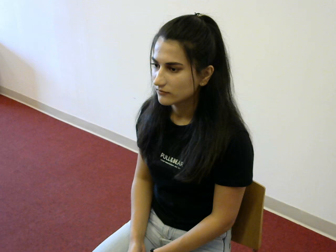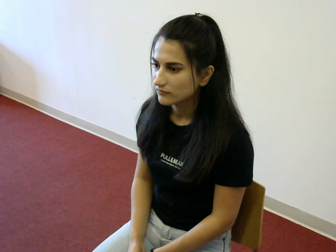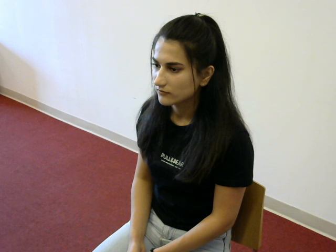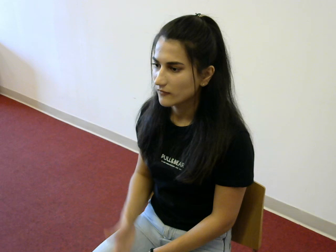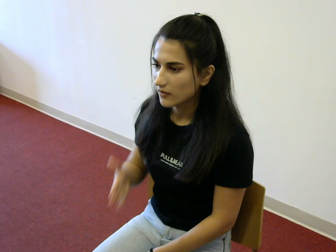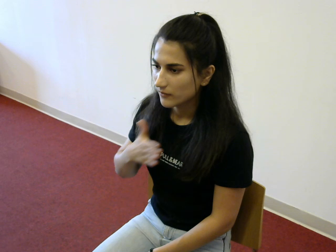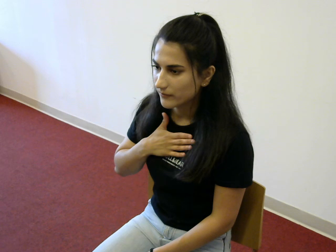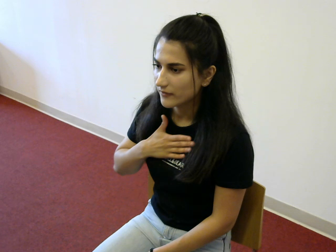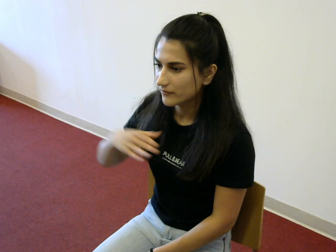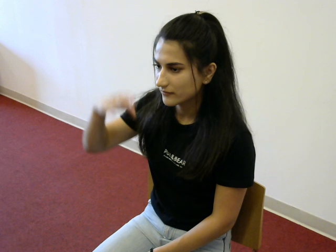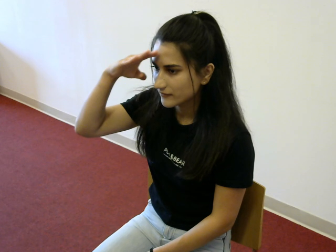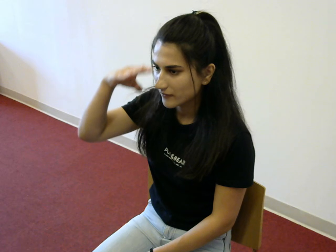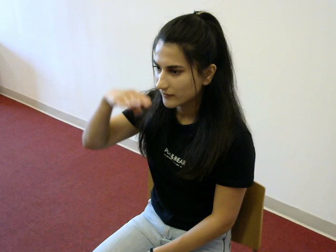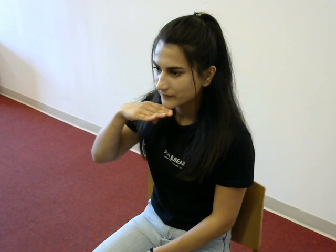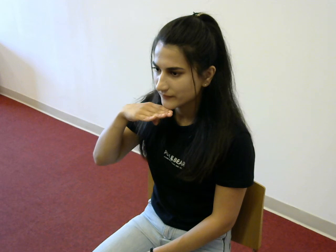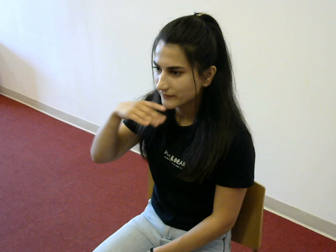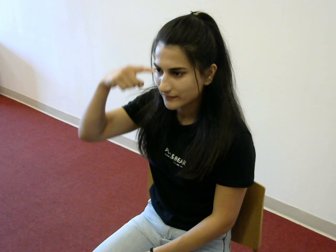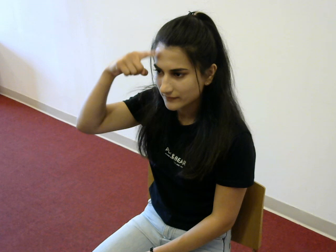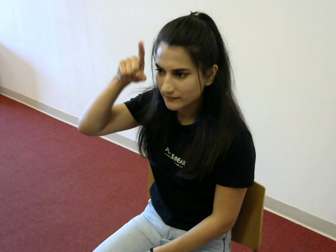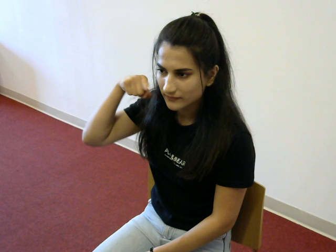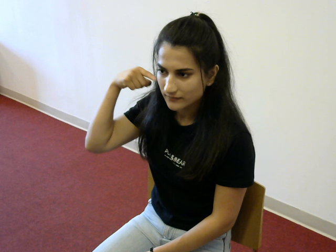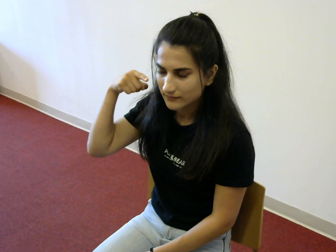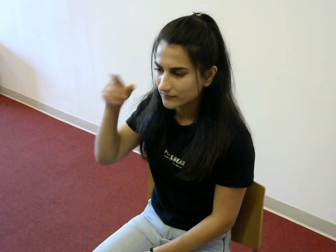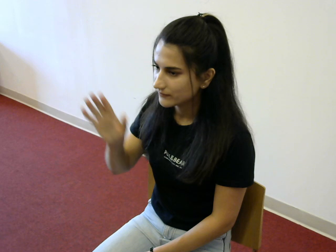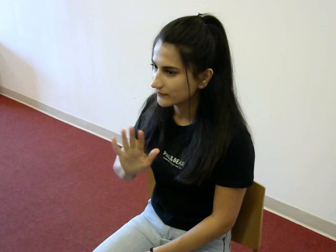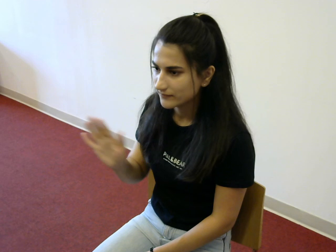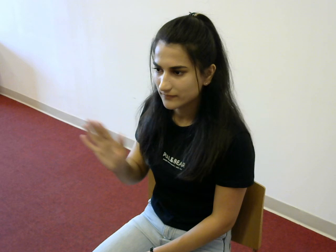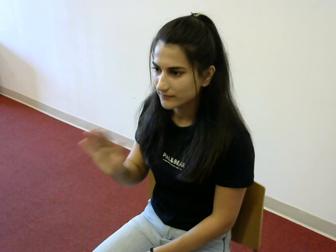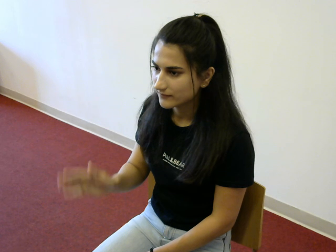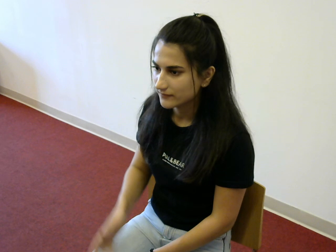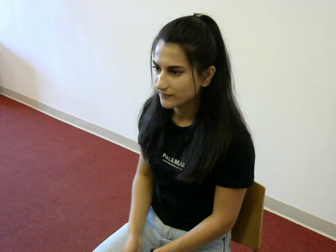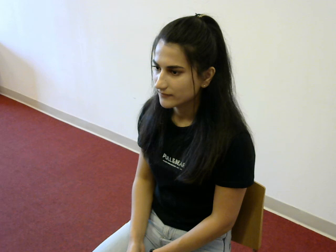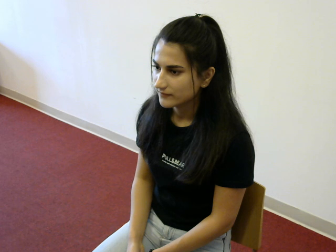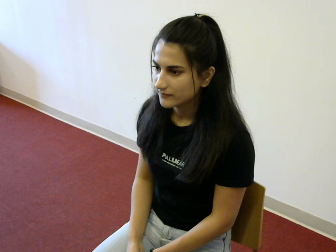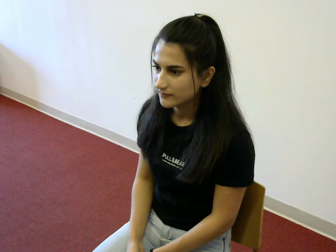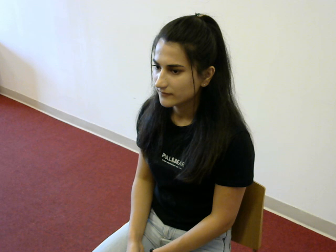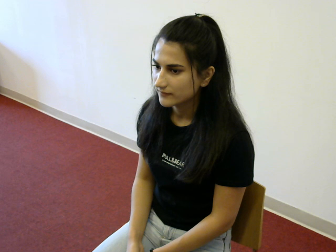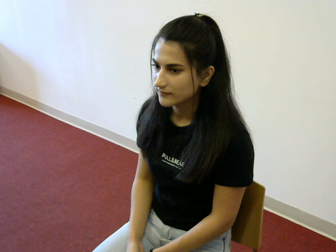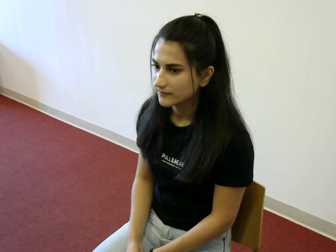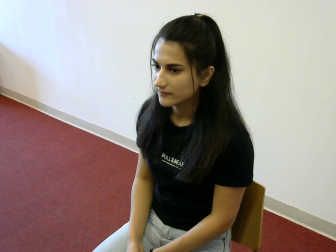Mənim atam azərbaycanlı deyil